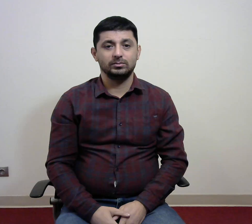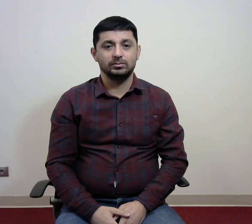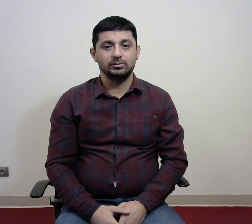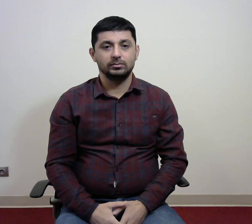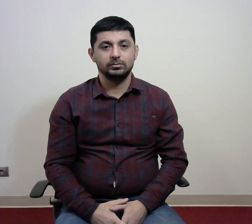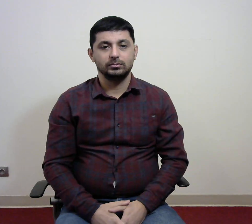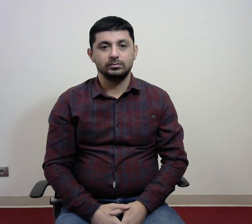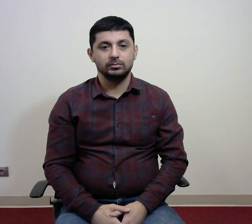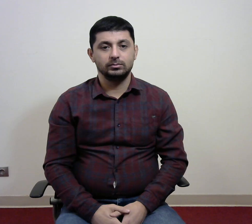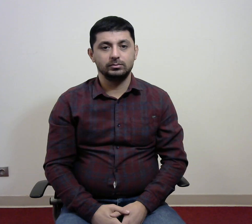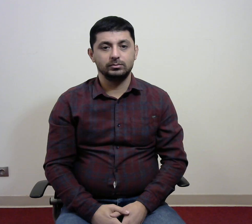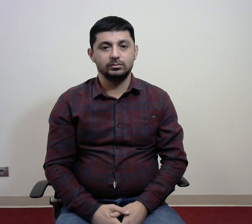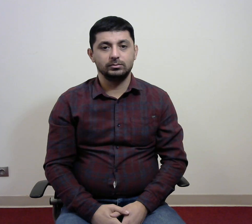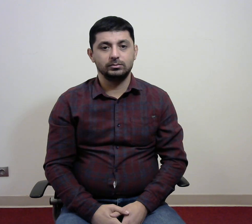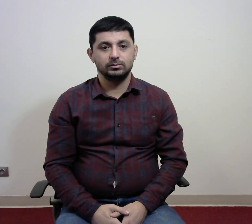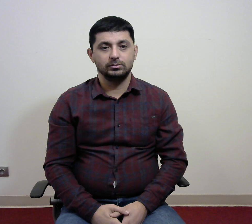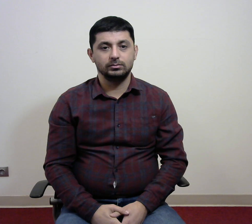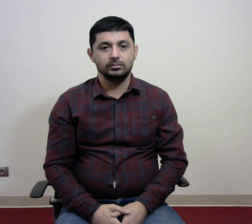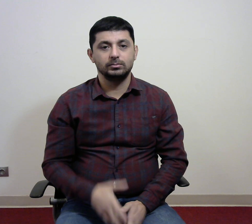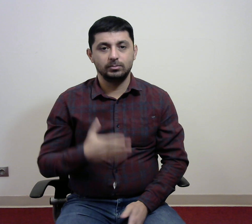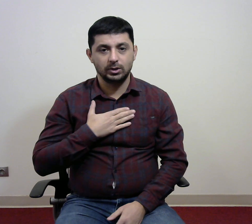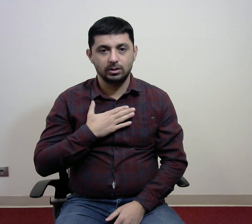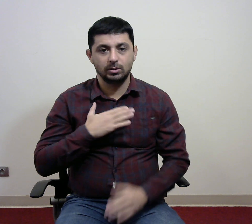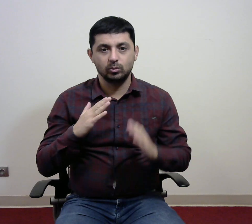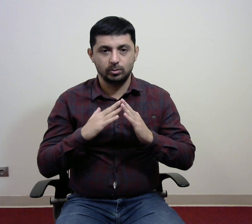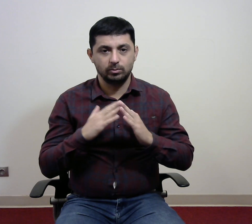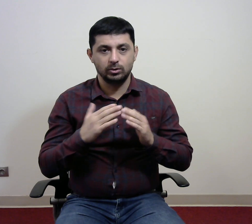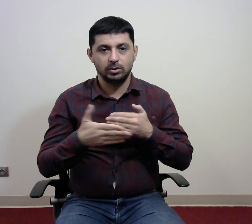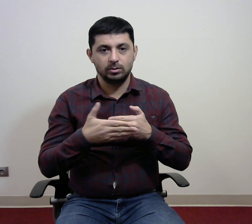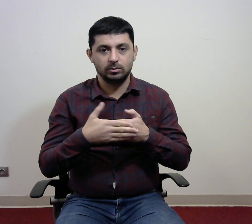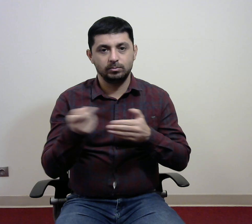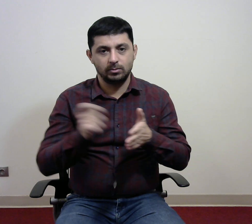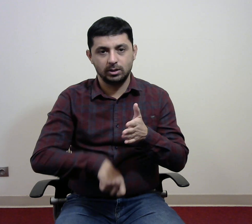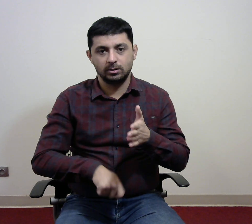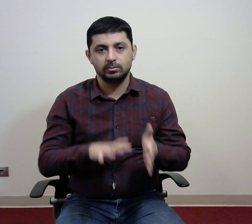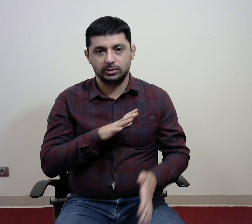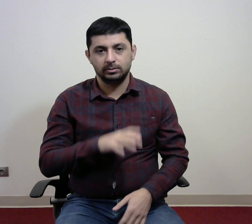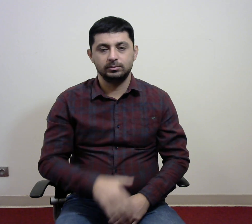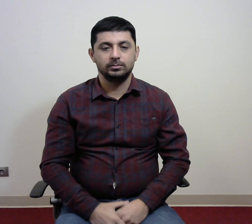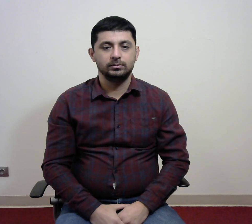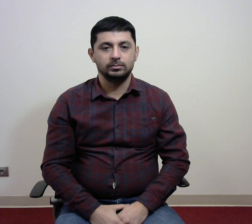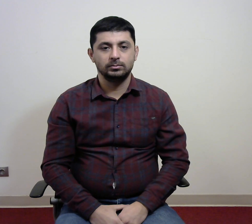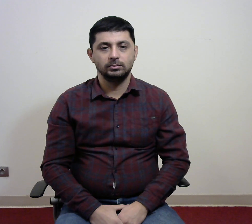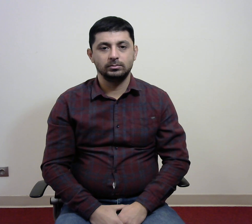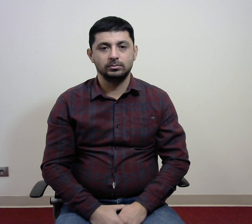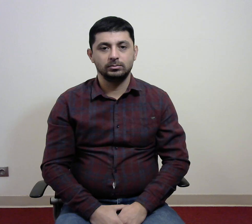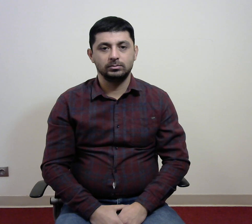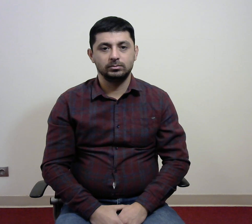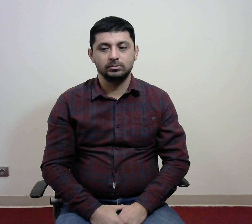Mən evin qapısını bağlamışam